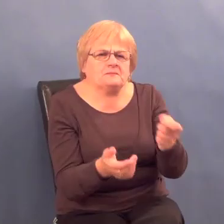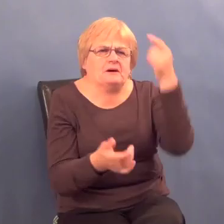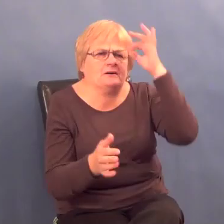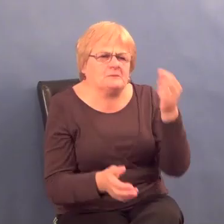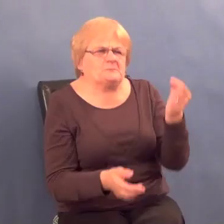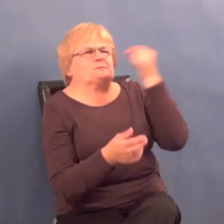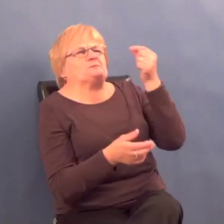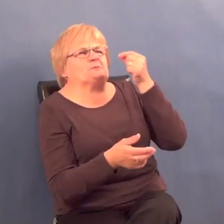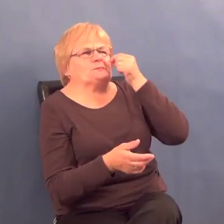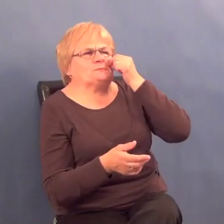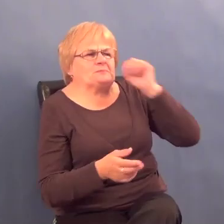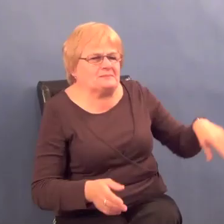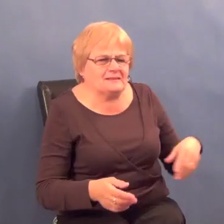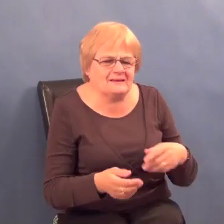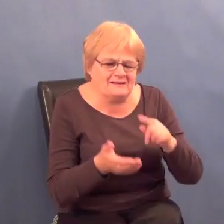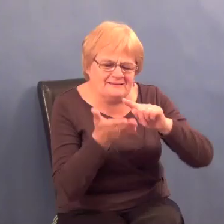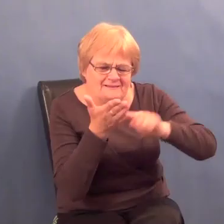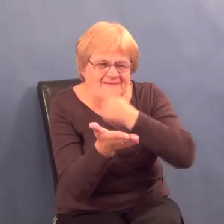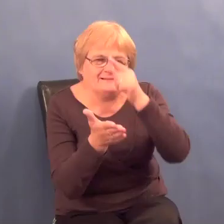Trafia w twarz tego pana, a on się wyciera.